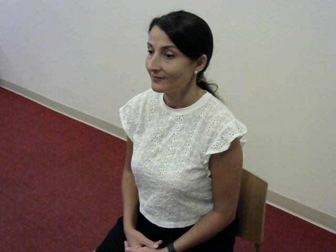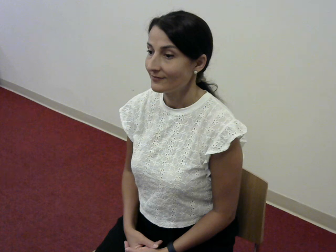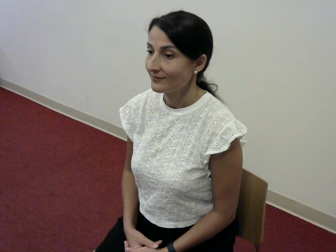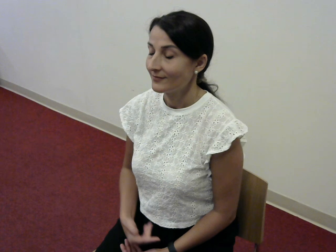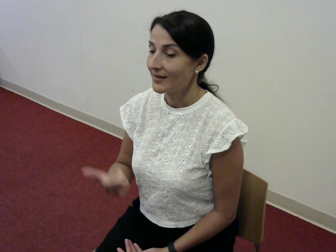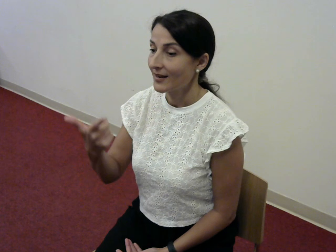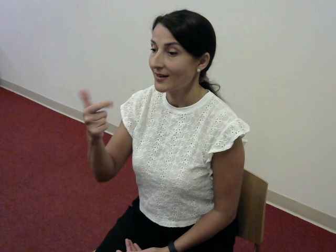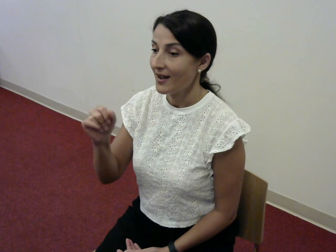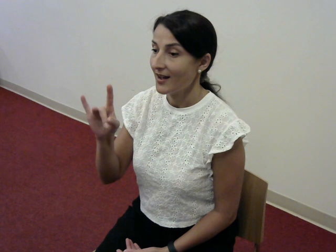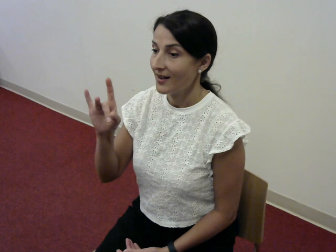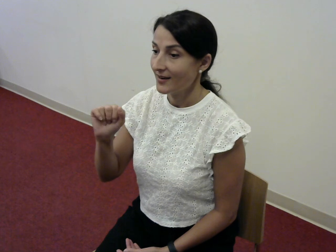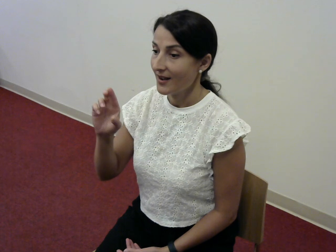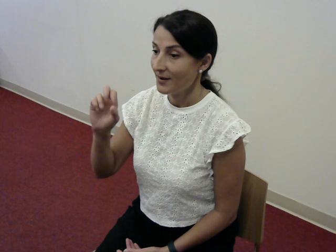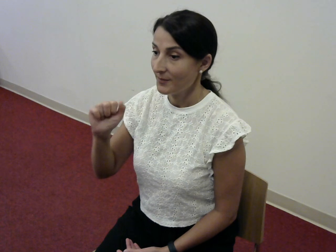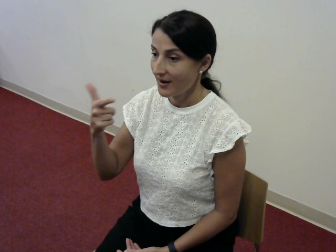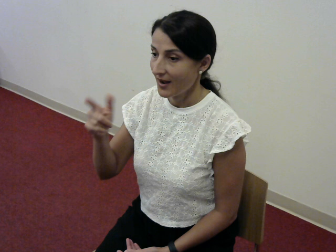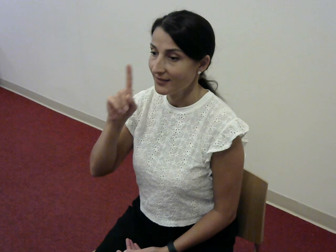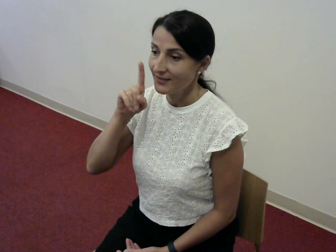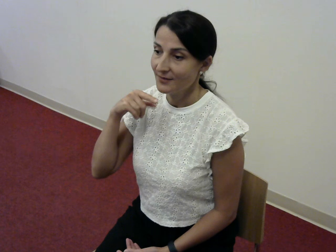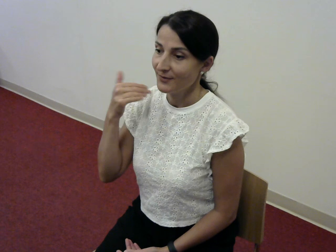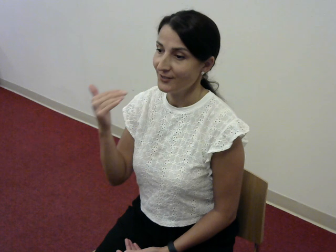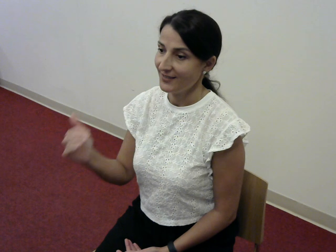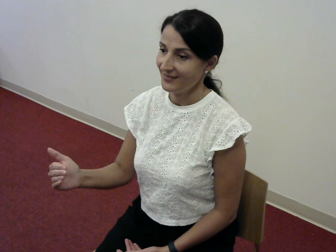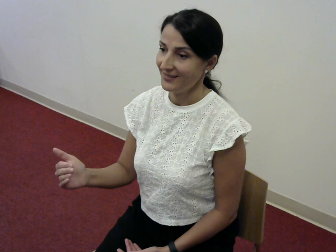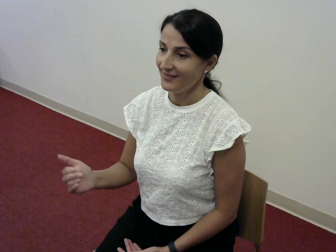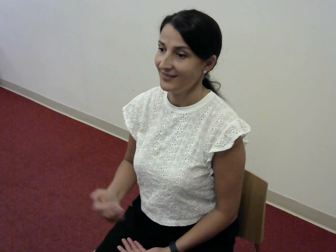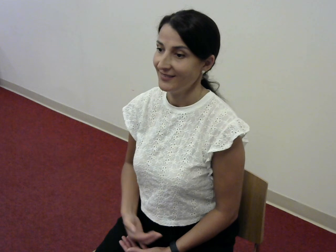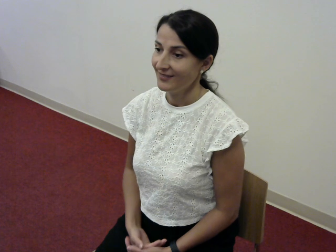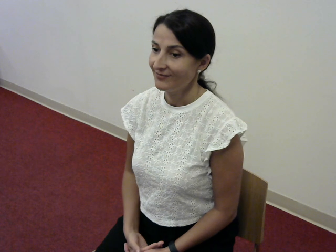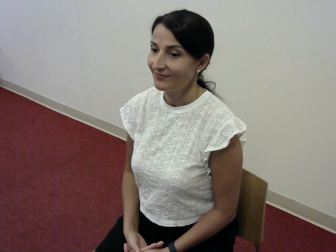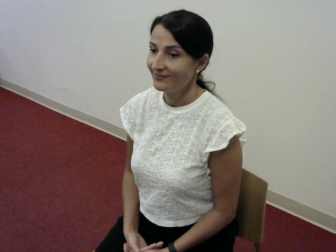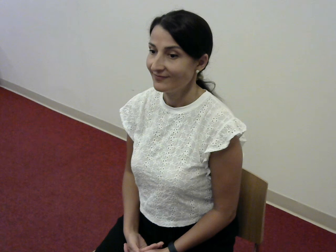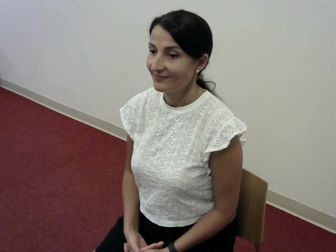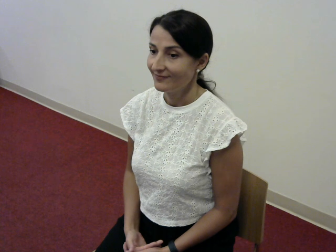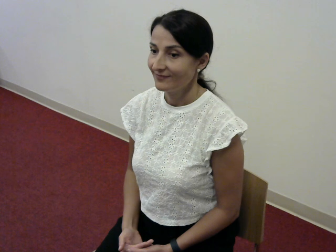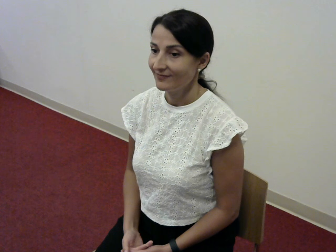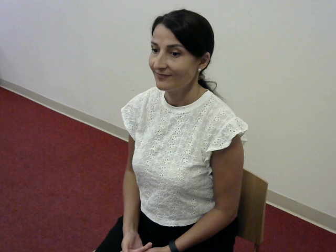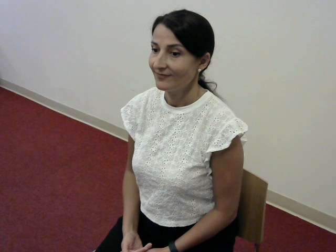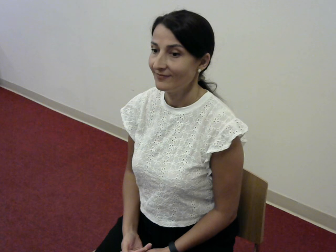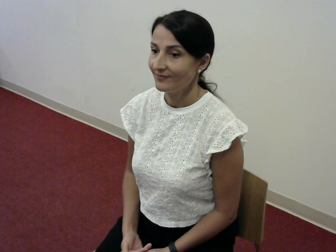Qarabağ Azərbaycandır!